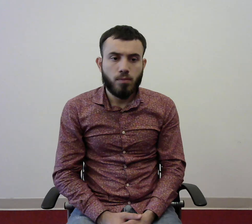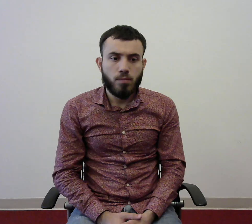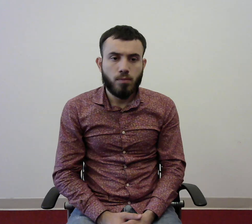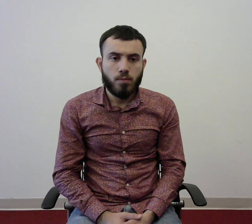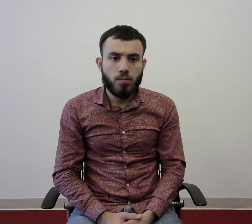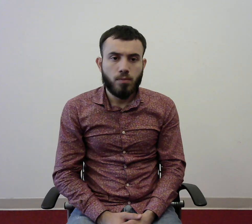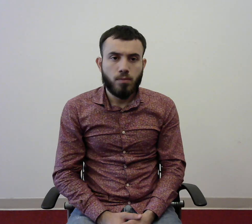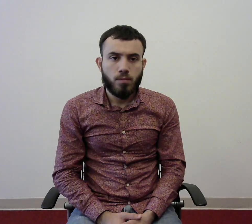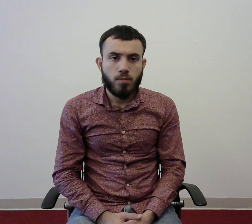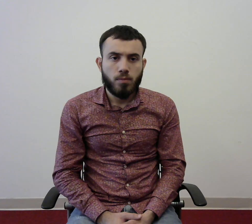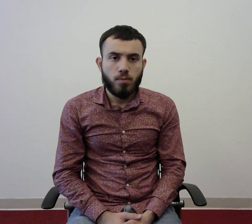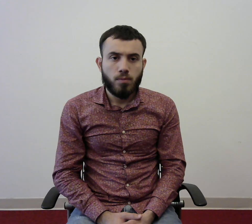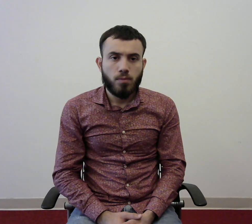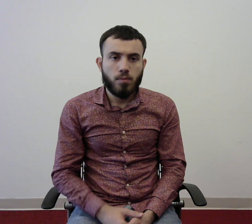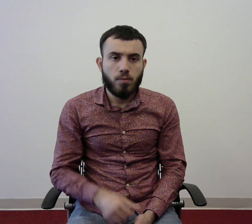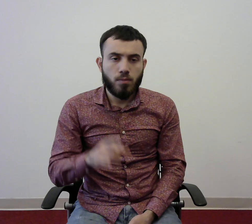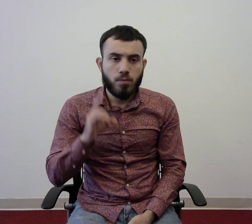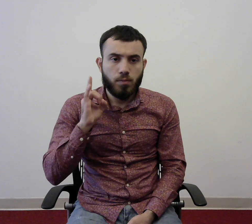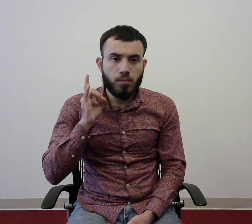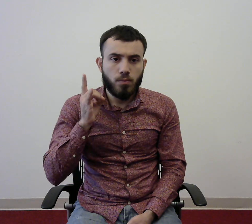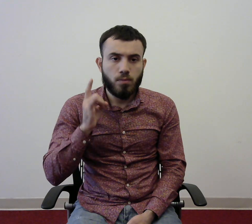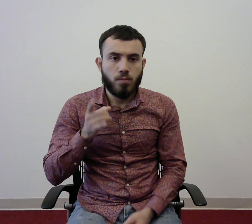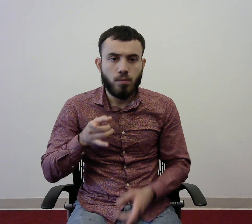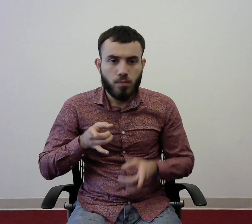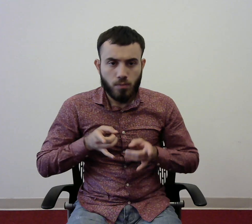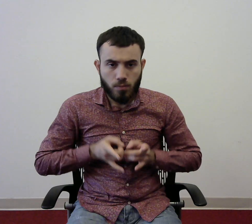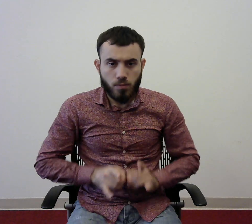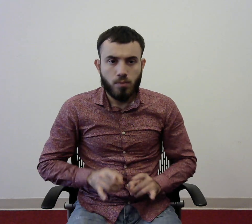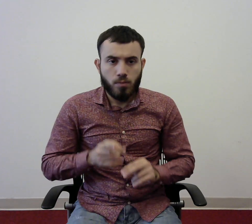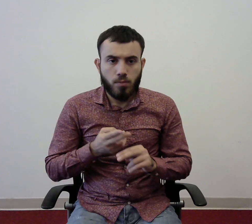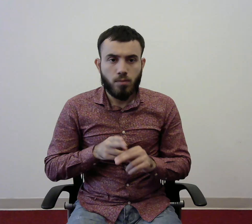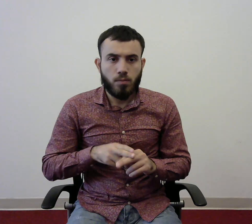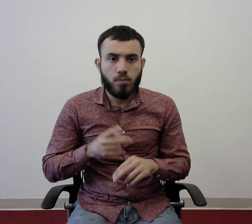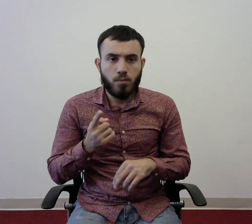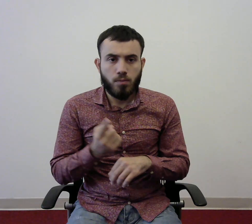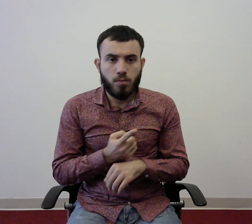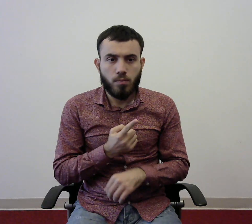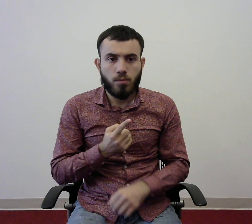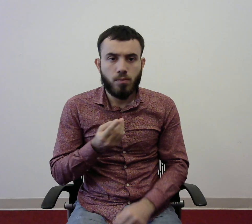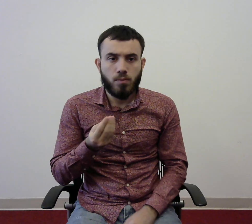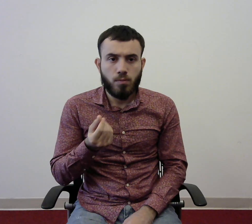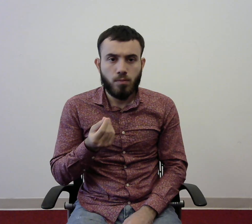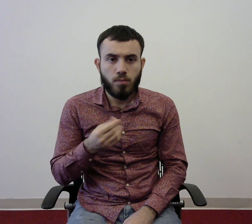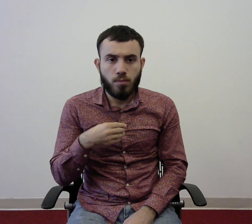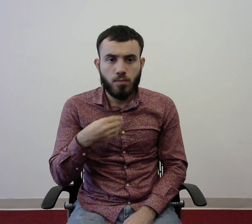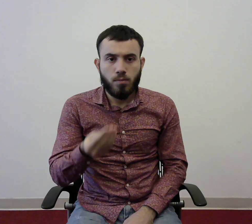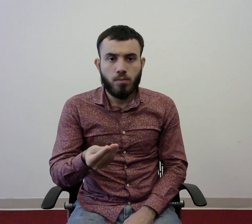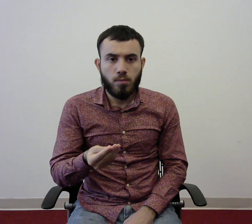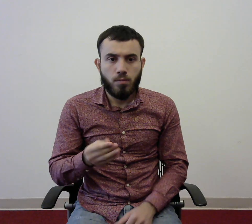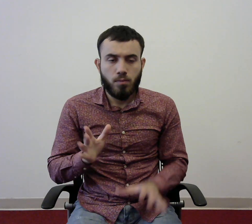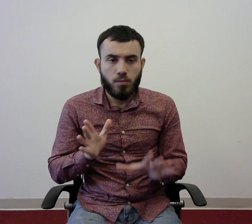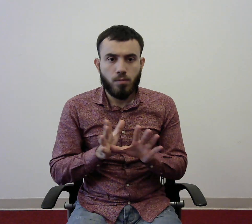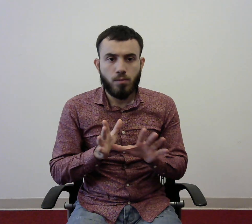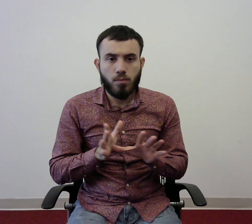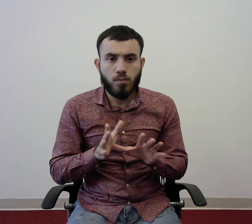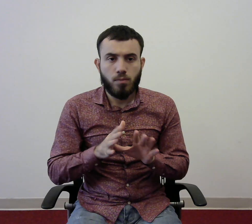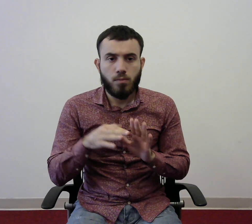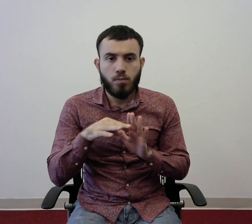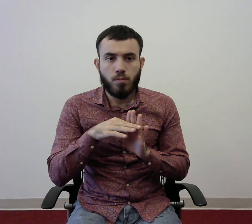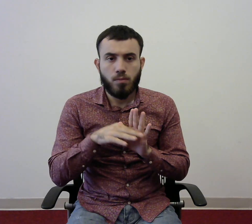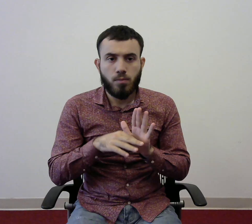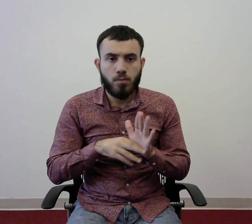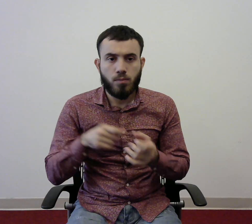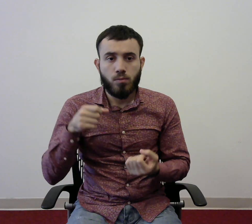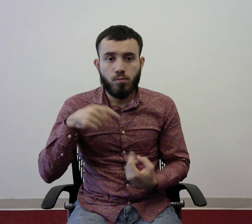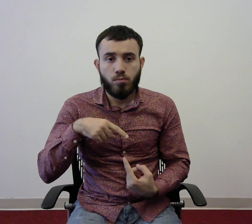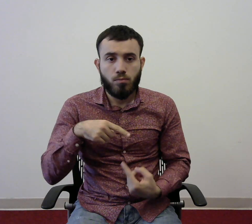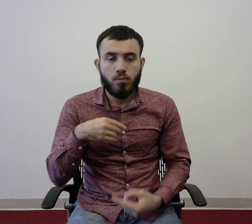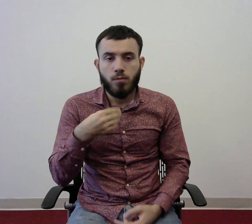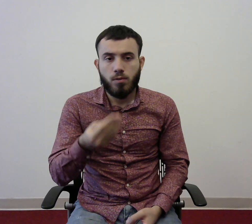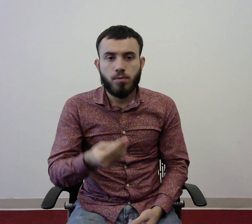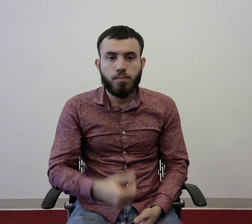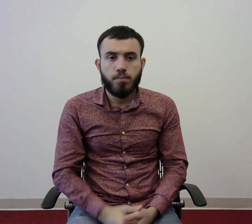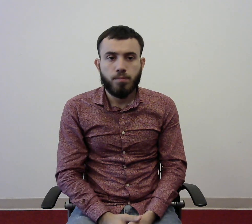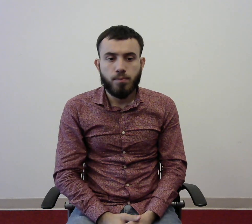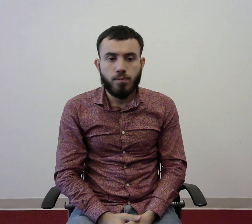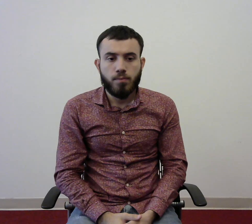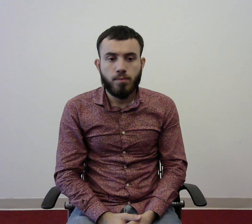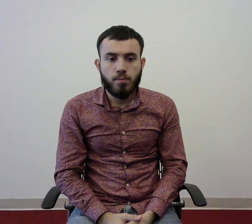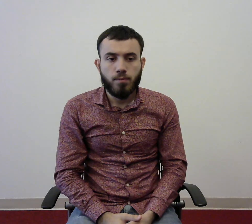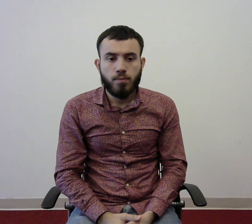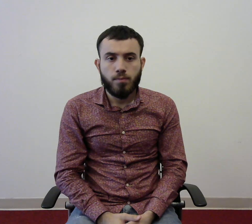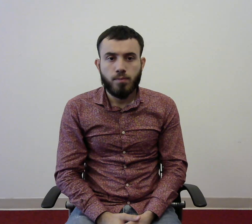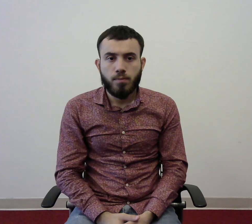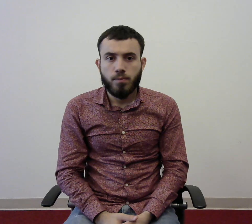Uşağın doğulmasına görə birdəfəlik məbləğin verilməsi elektron qaydaya uyğun verilir